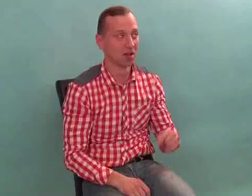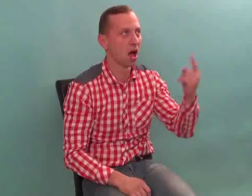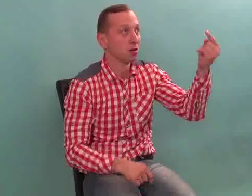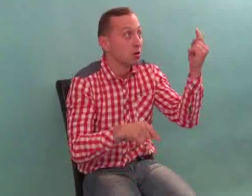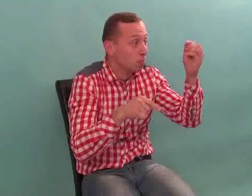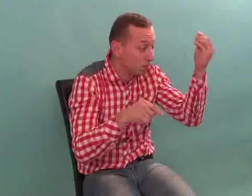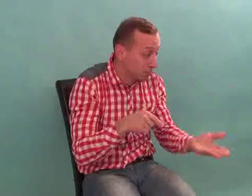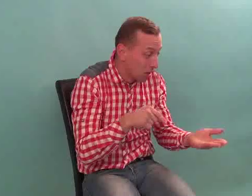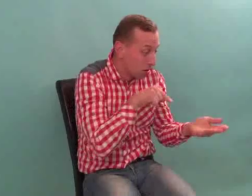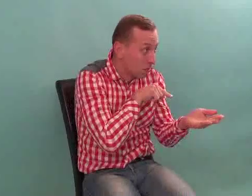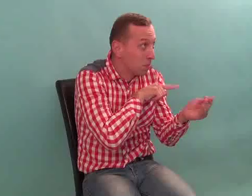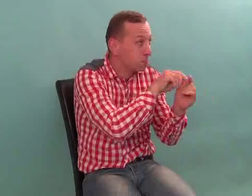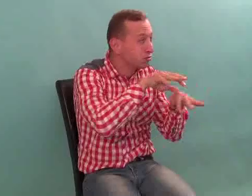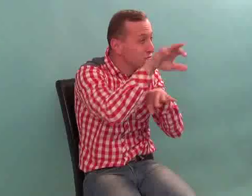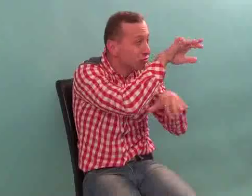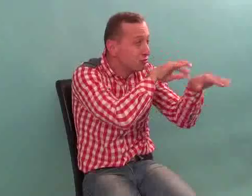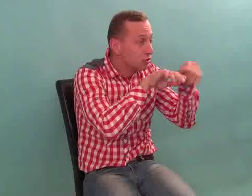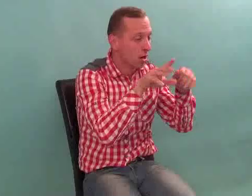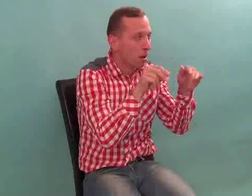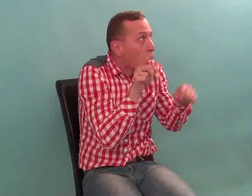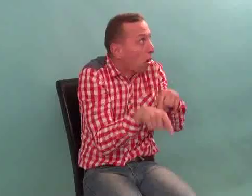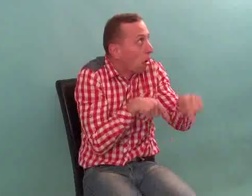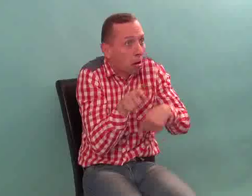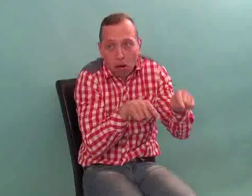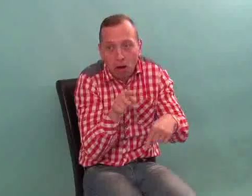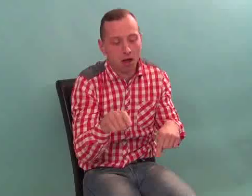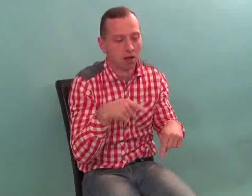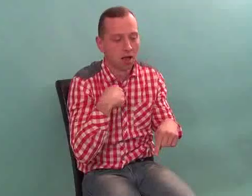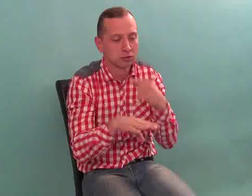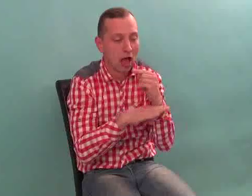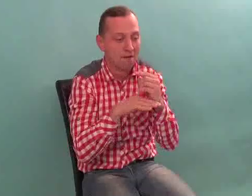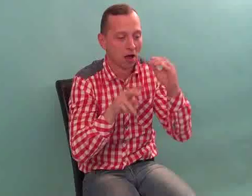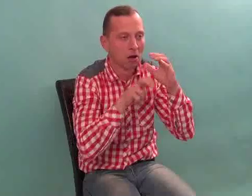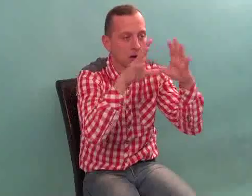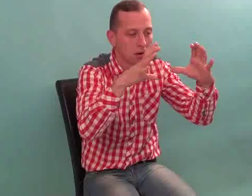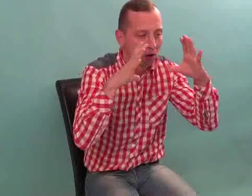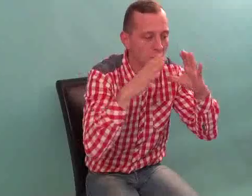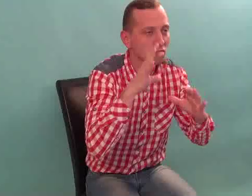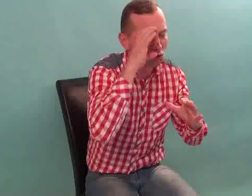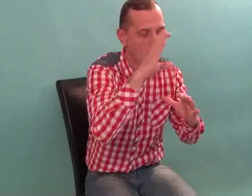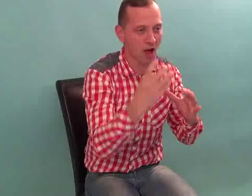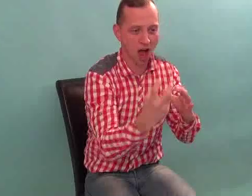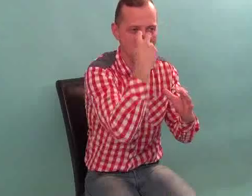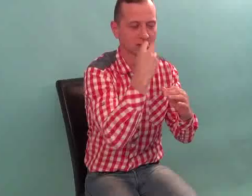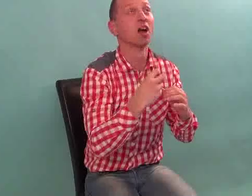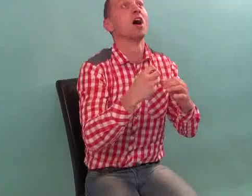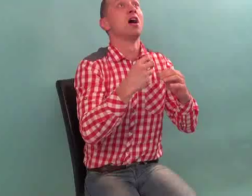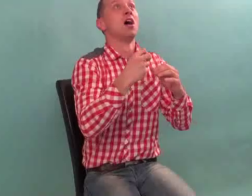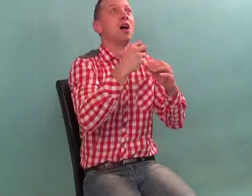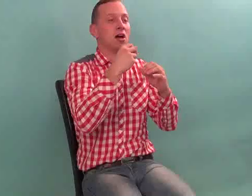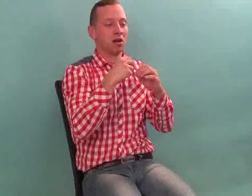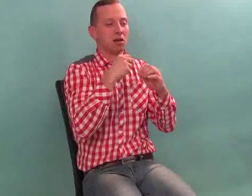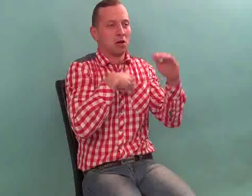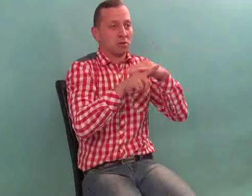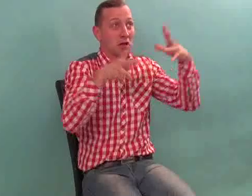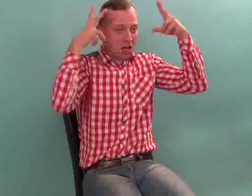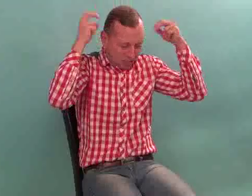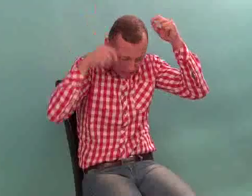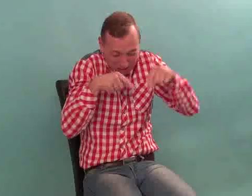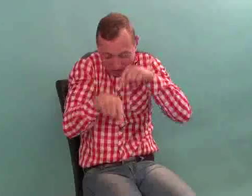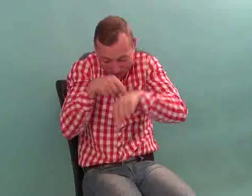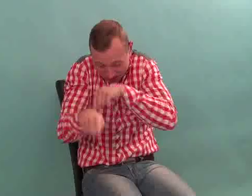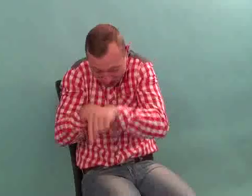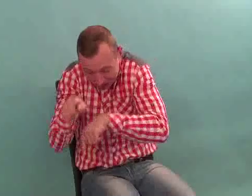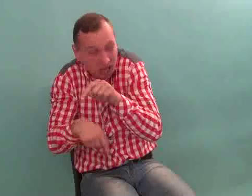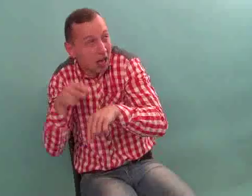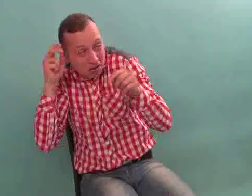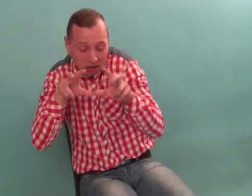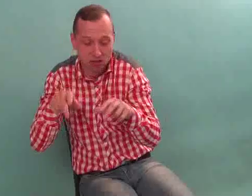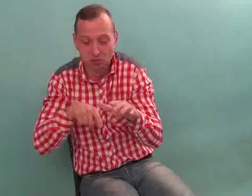Ul spadł i pszczoły zaczęły latać, więc pies ucieka, a chłopak zagląda w dziuplę i sowa go gryzie w nos, zaczyna go atakować, chłopakowi udaje się uciec.